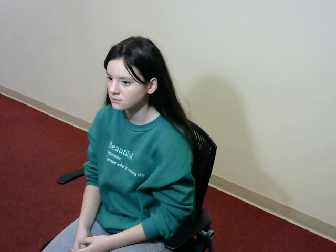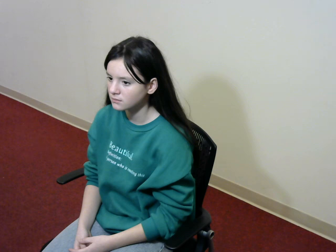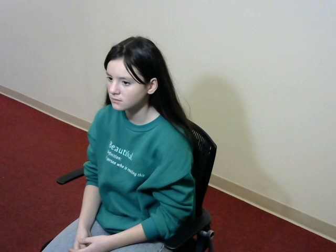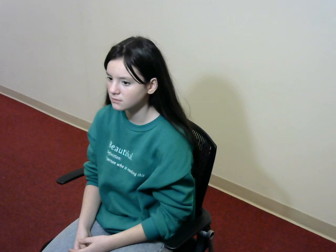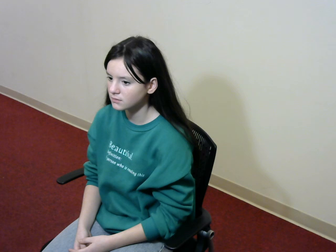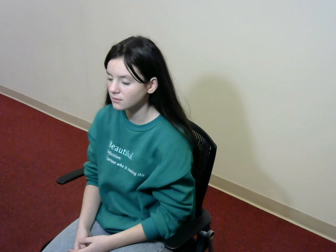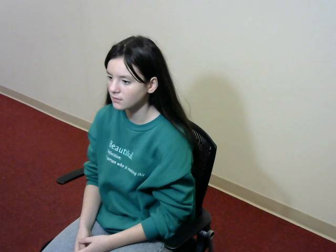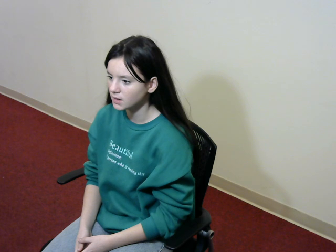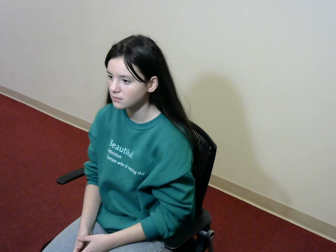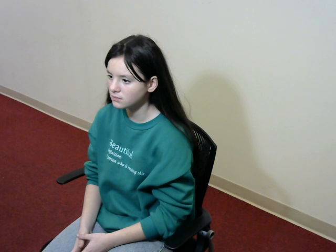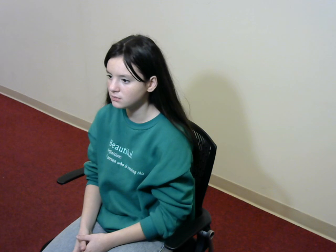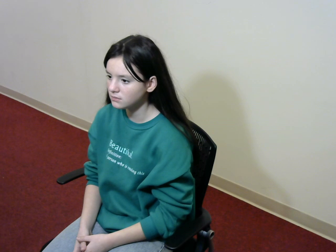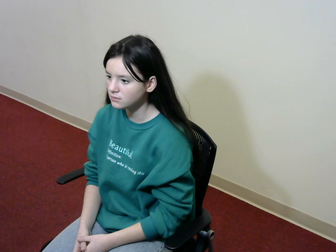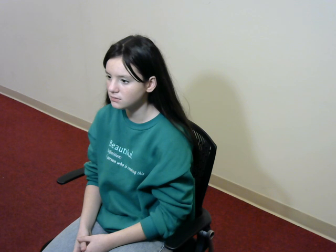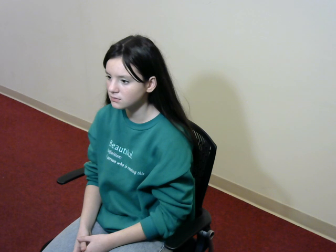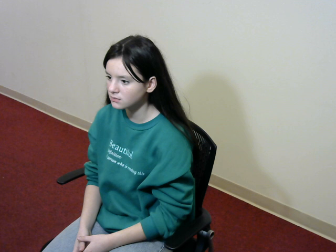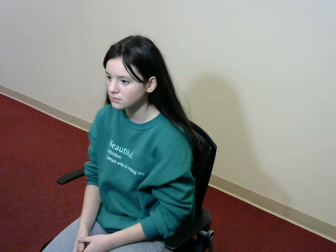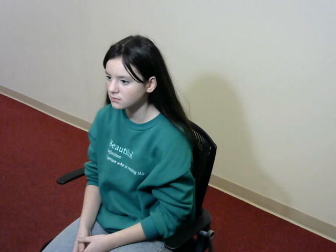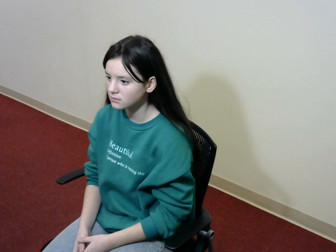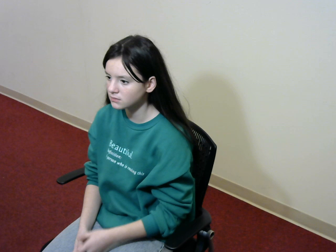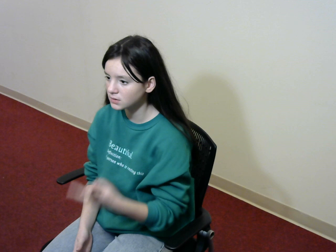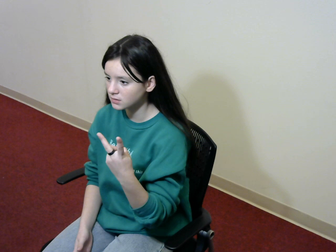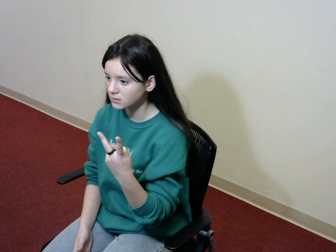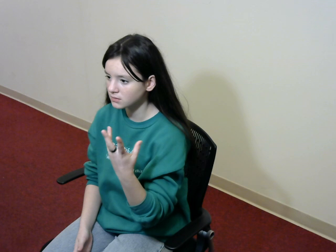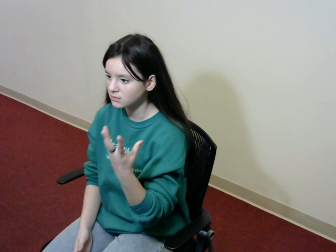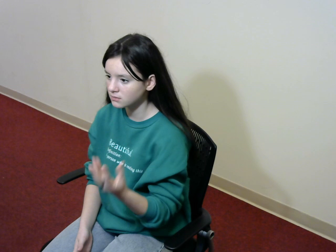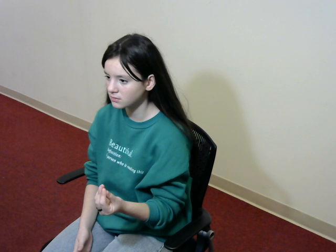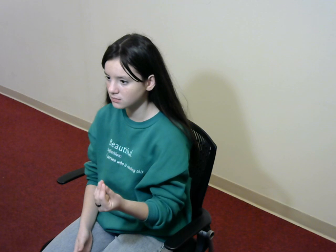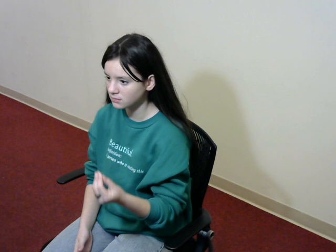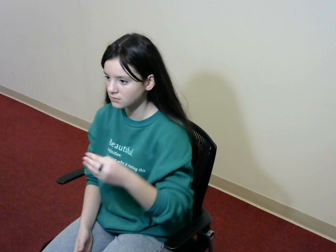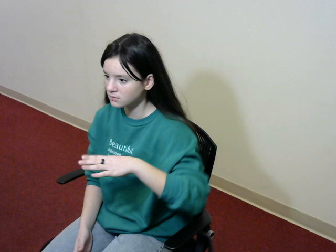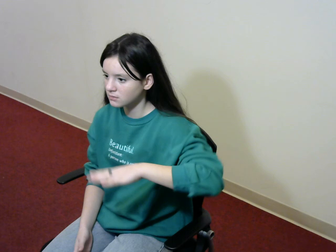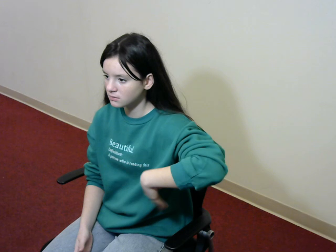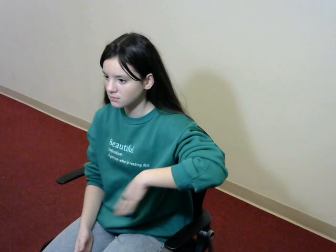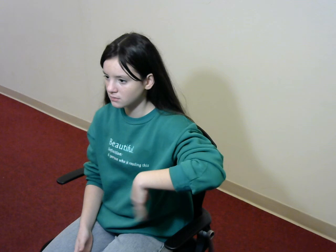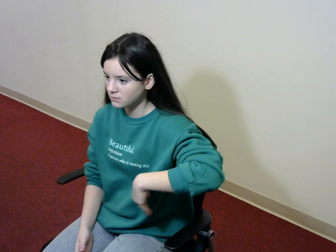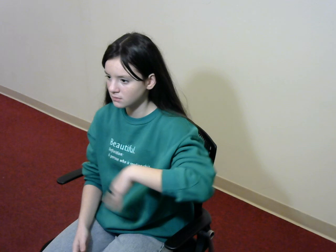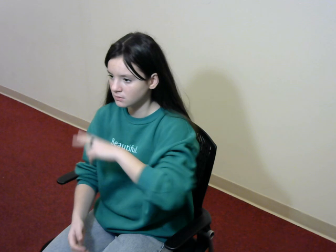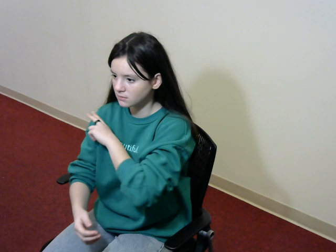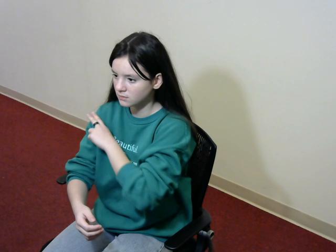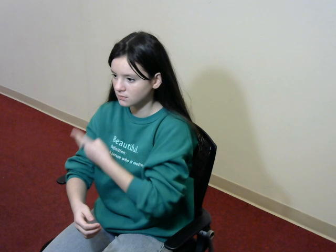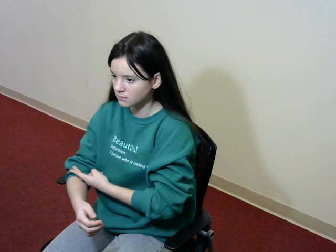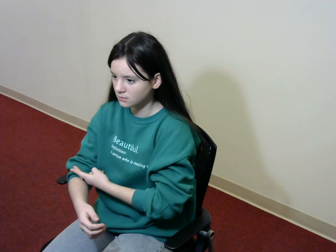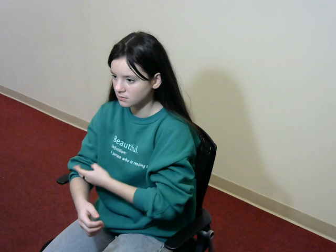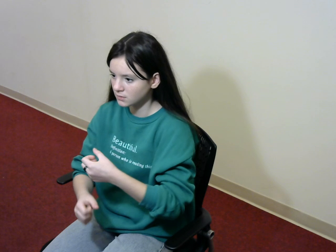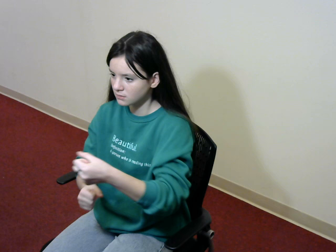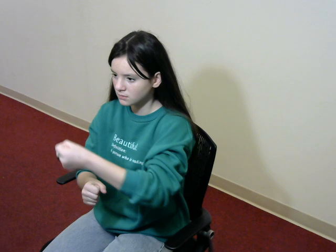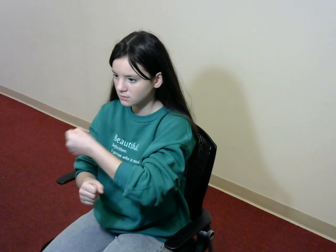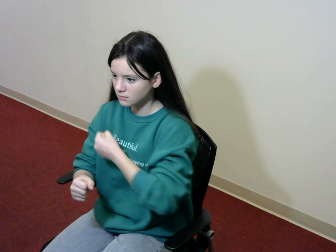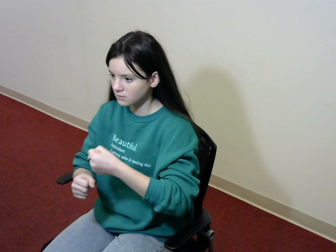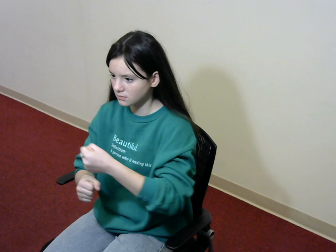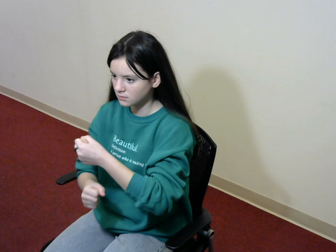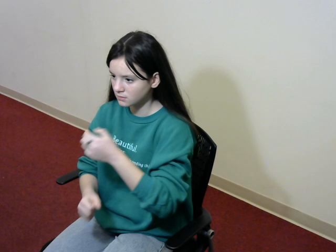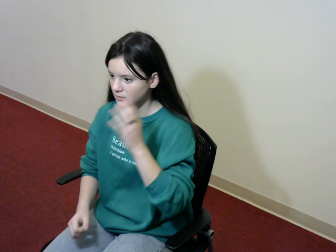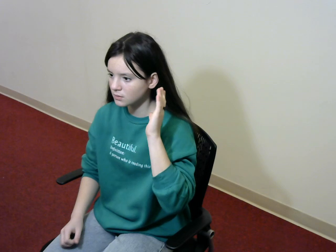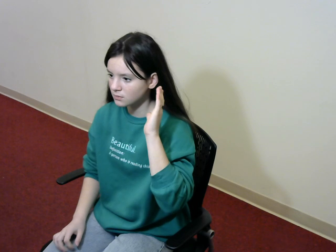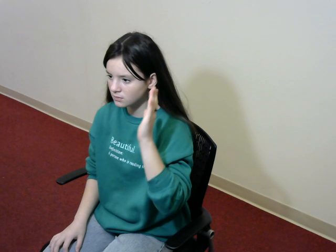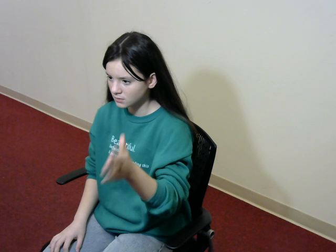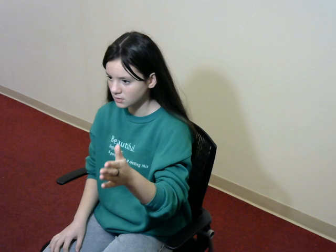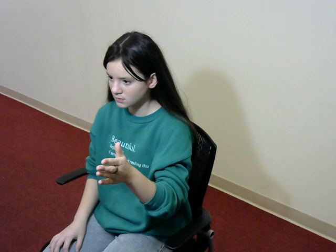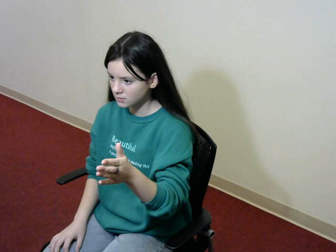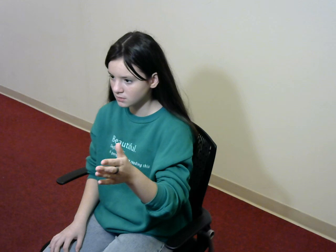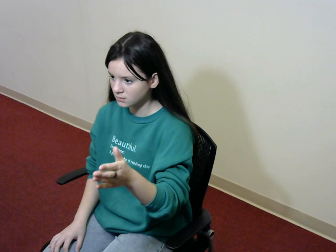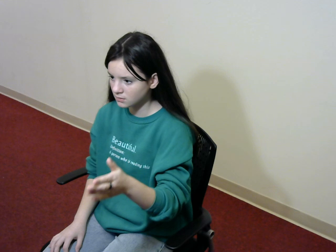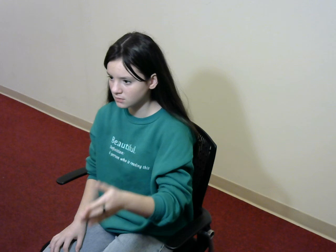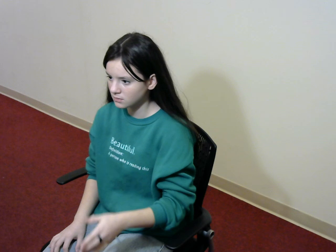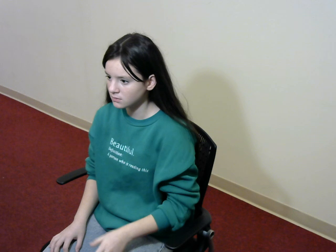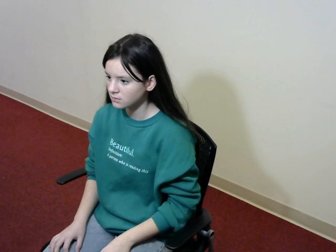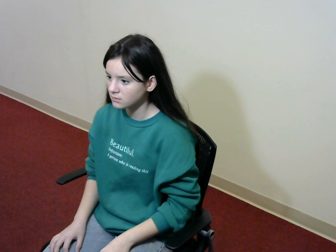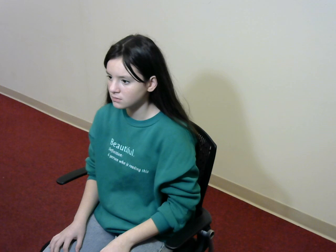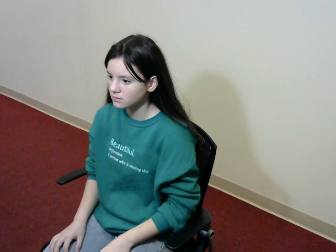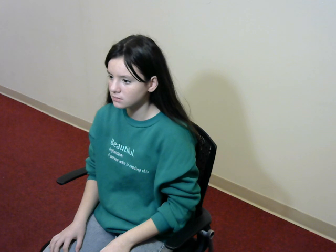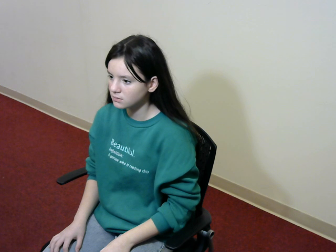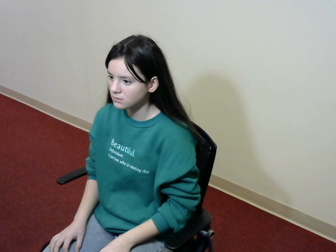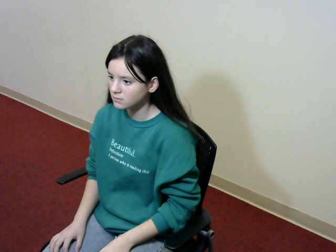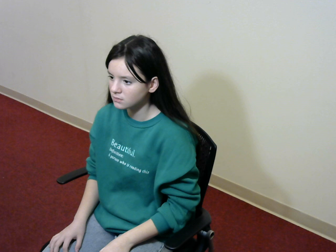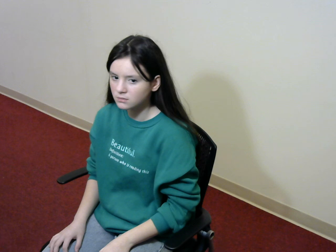İki gün sonra güclü külək olacaq